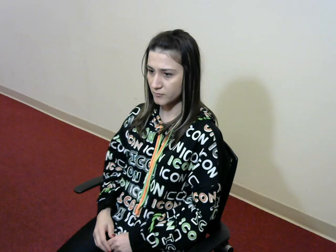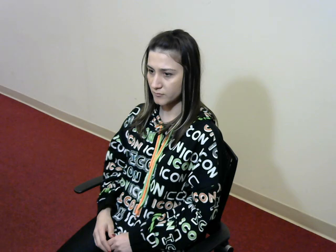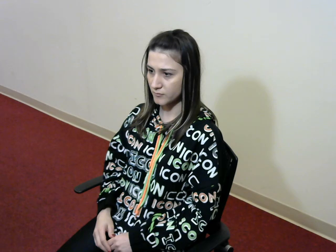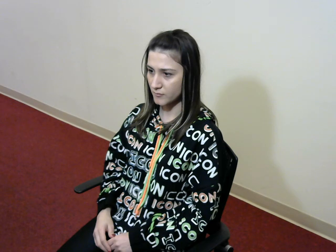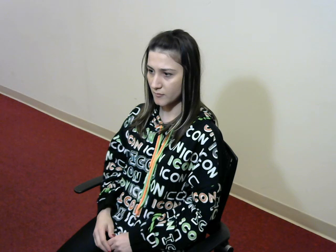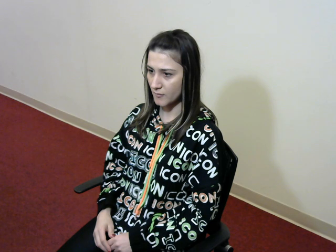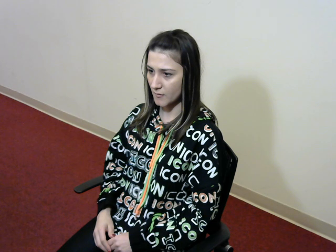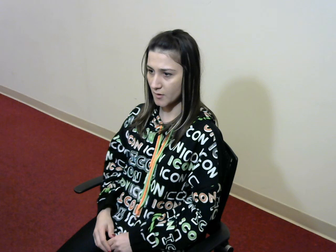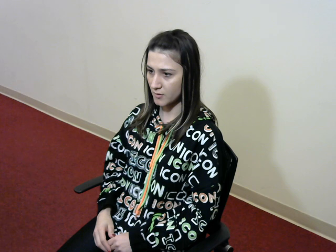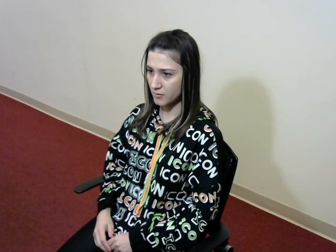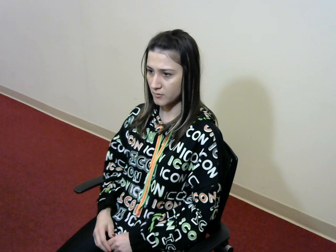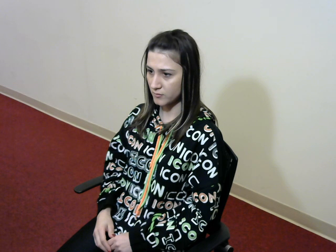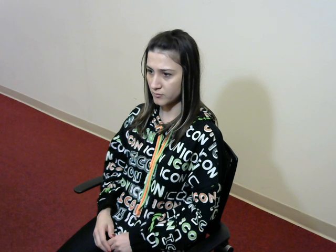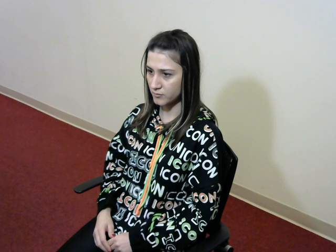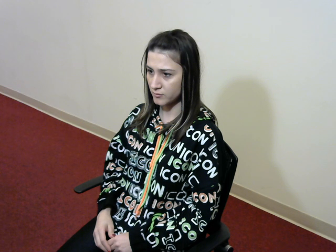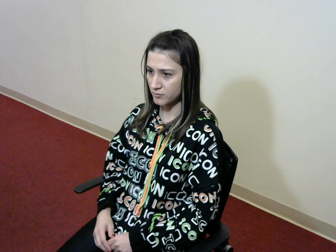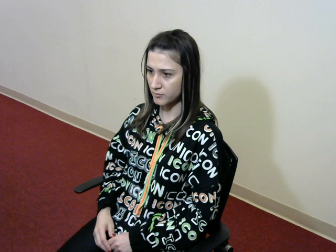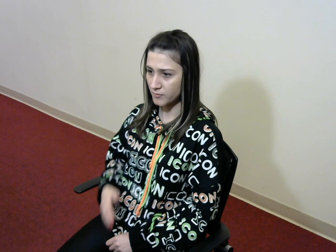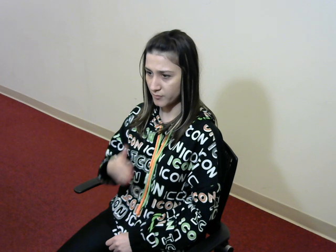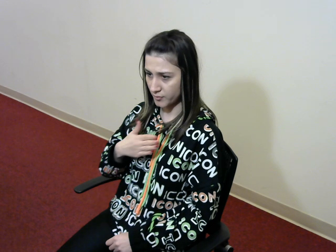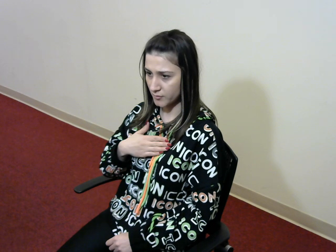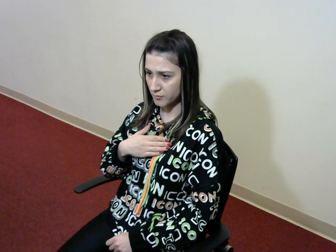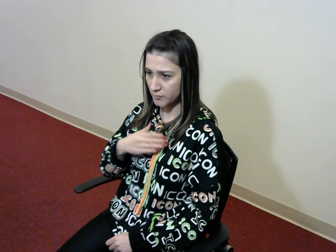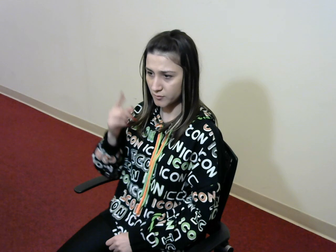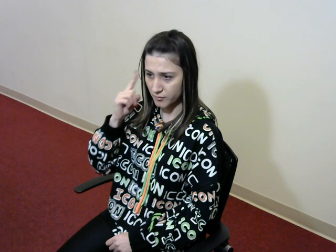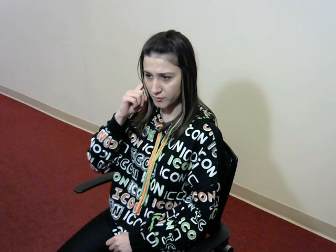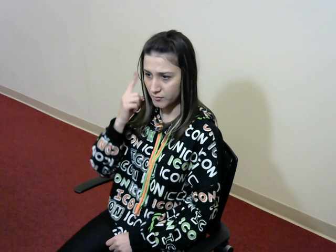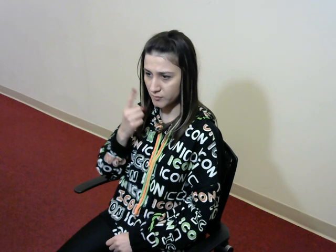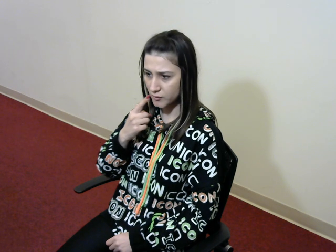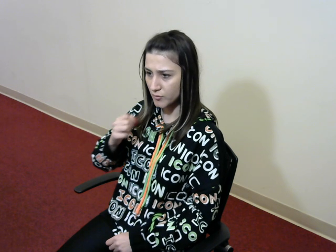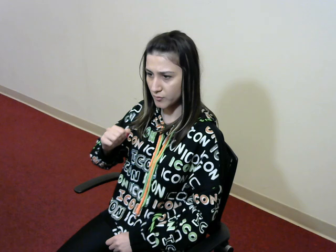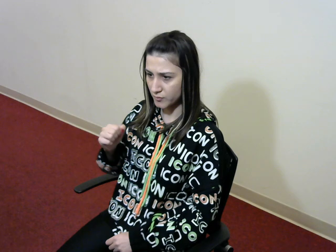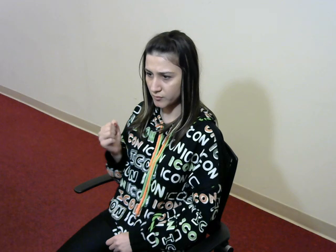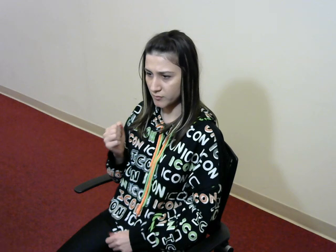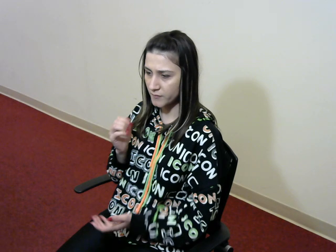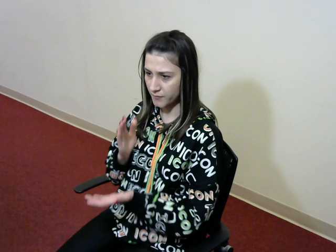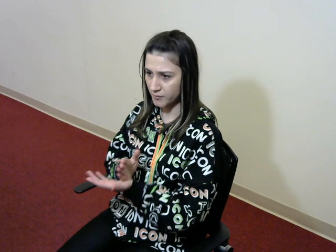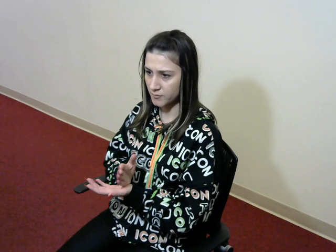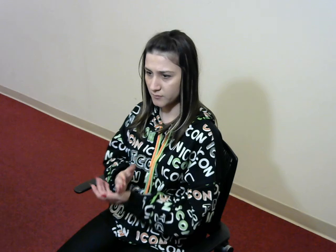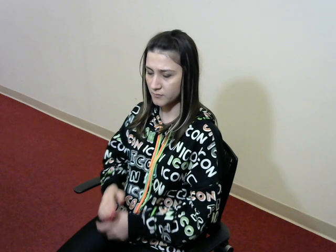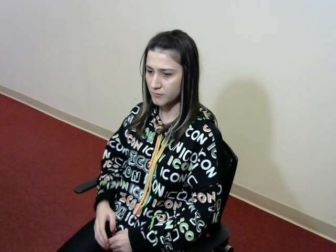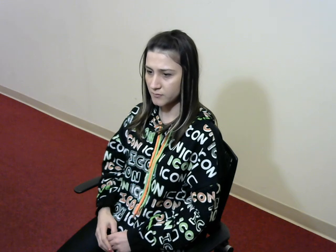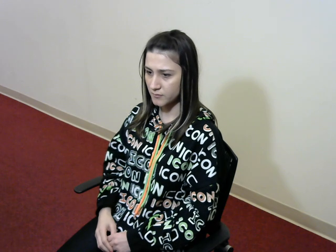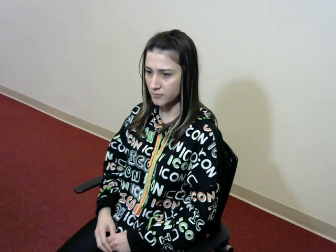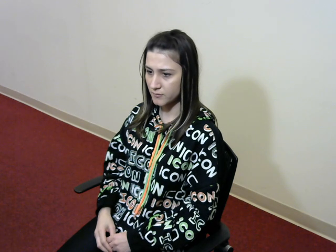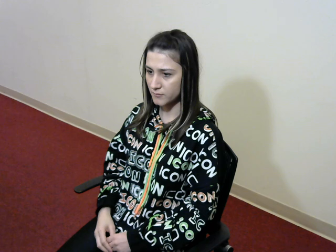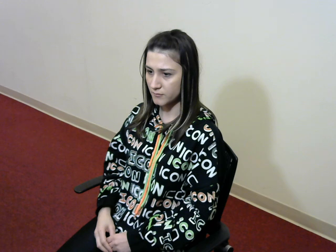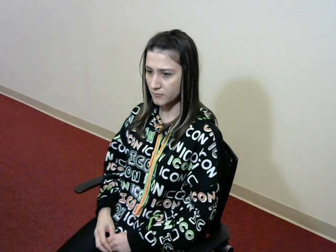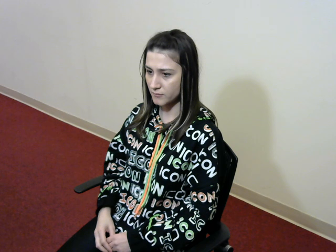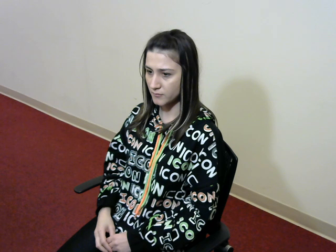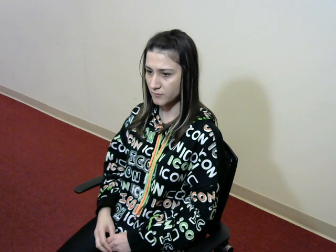Mənim eşitmə məhdudiyyətli dostlarım var